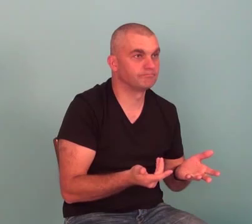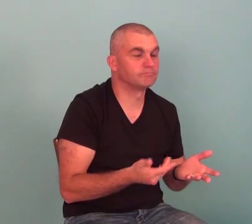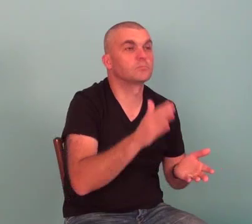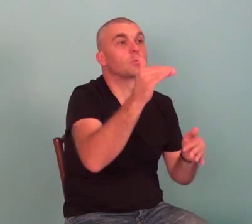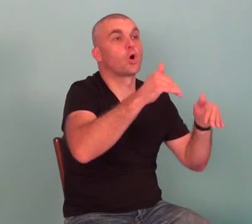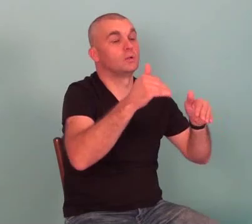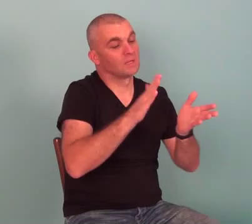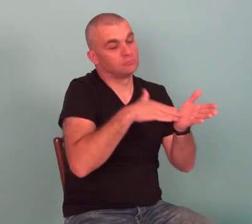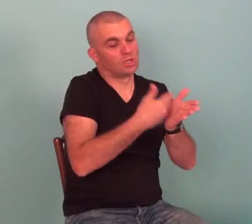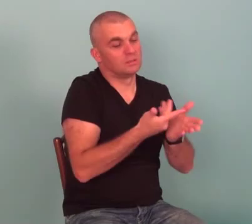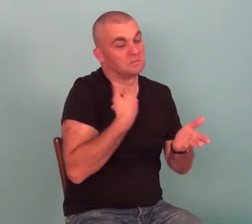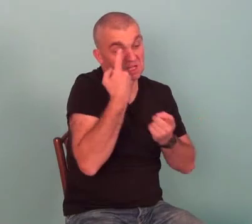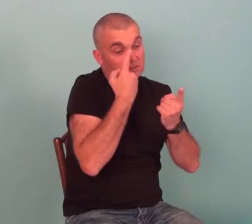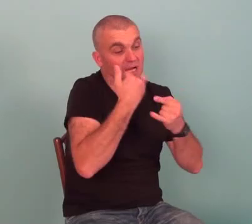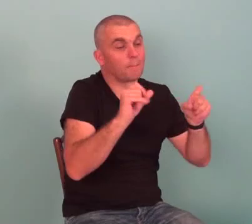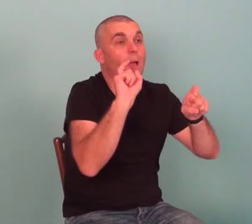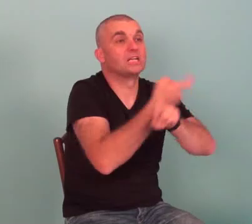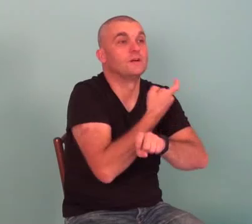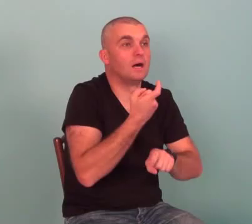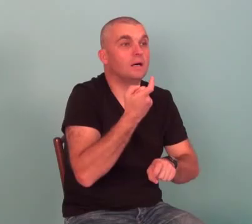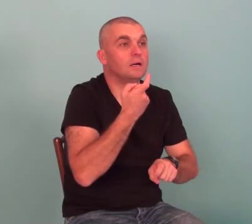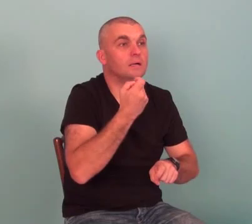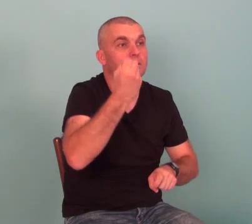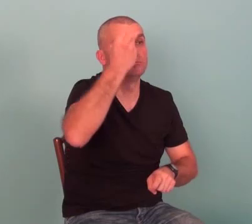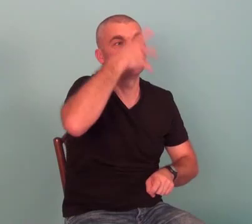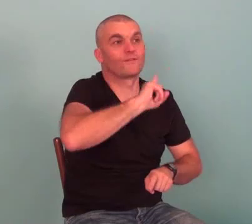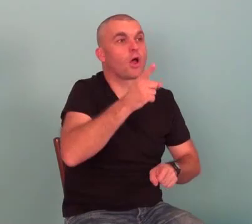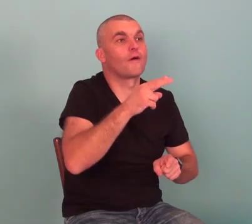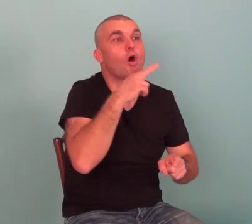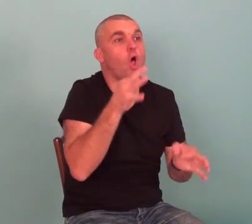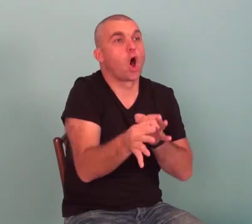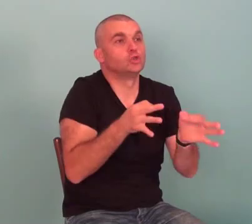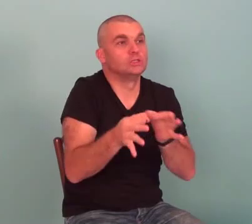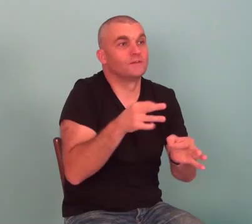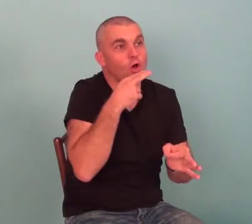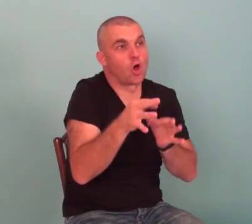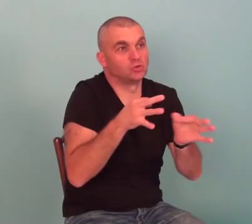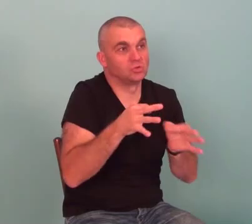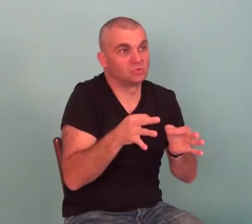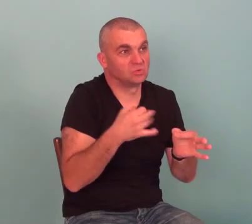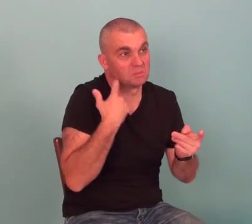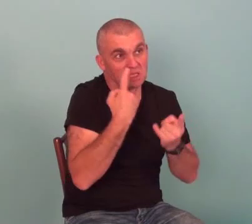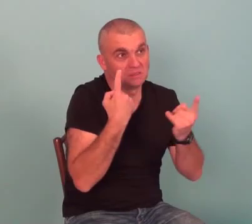Ja myślę i na przykład może w innych państwach nie wolno korzystać z prysznica, żeby oszczędzać wodę, ja tak myślę.